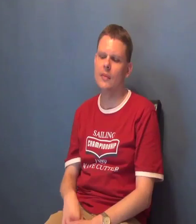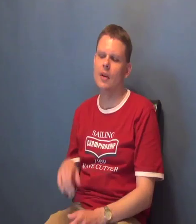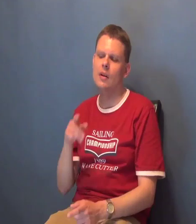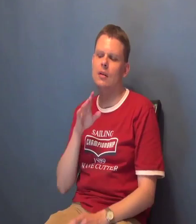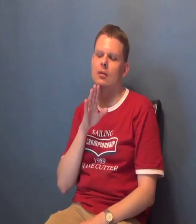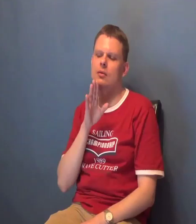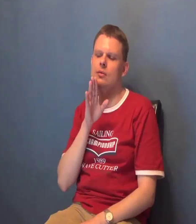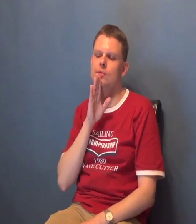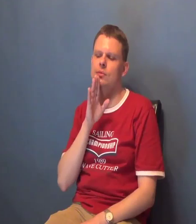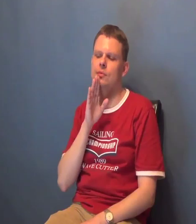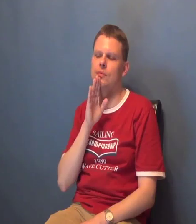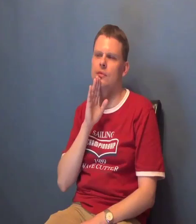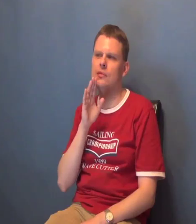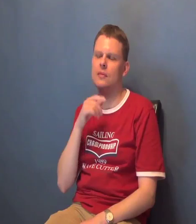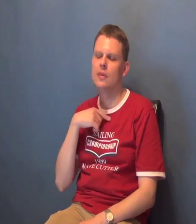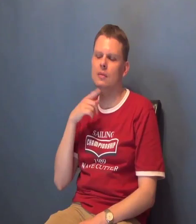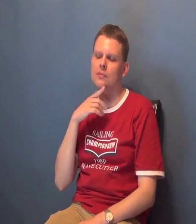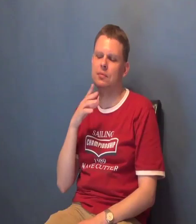To chyba, chyba.